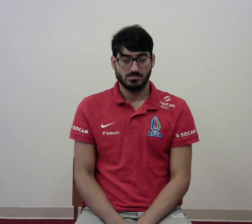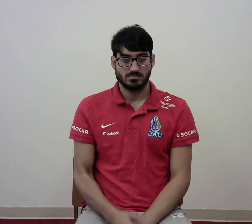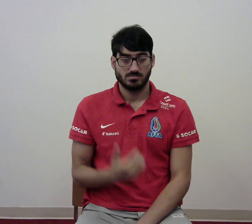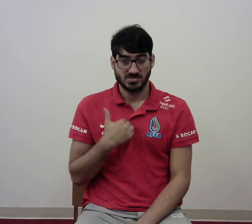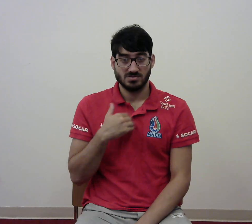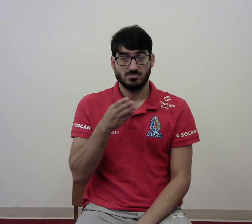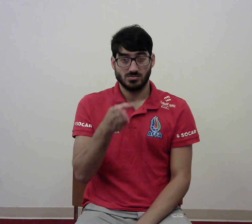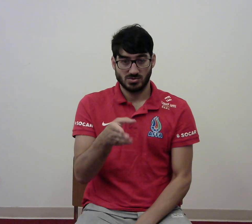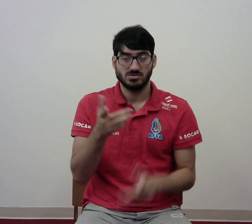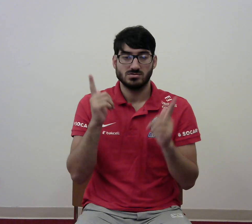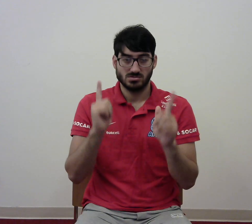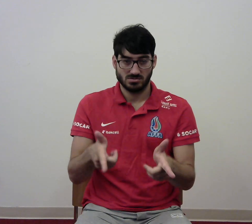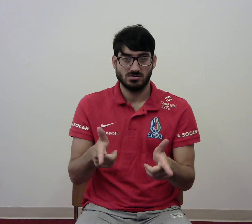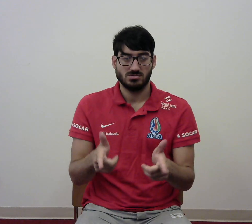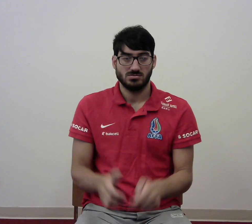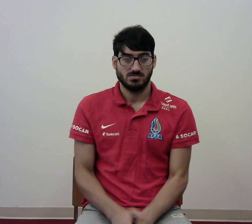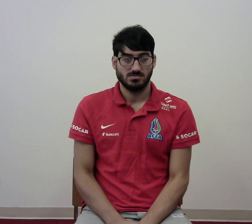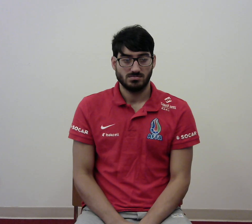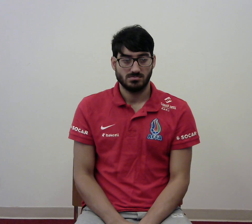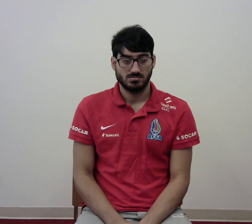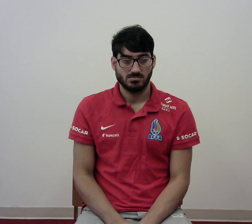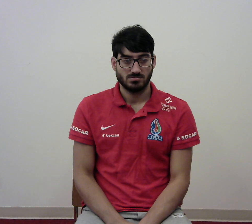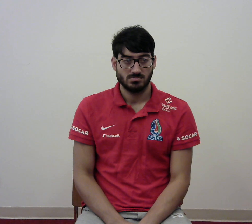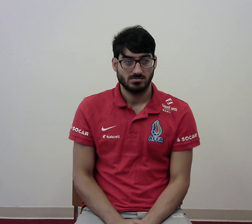Mən bununla razıyam